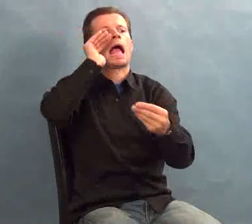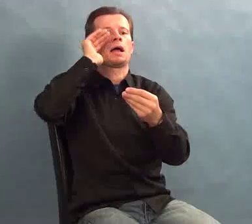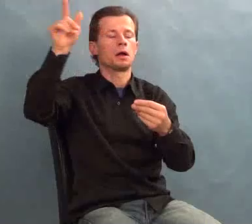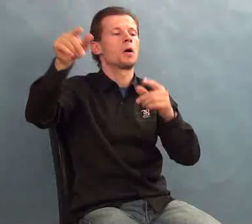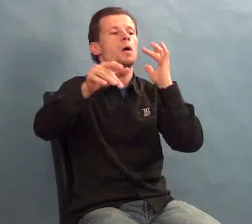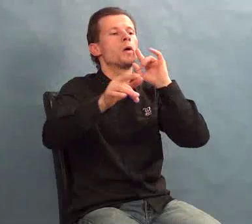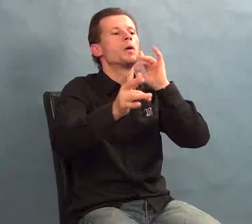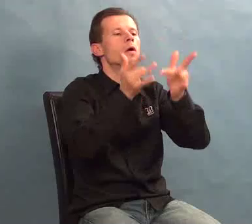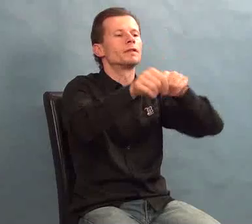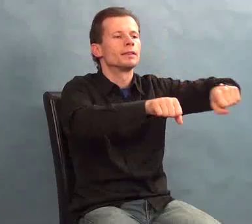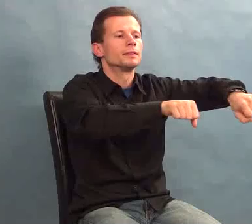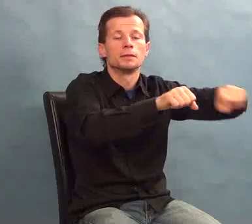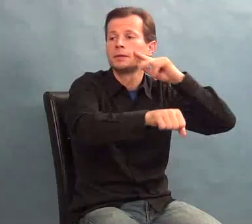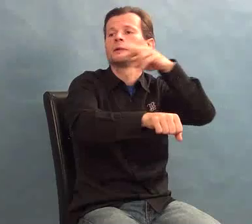Chłopiec prowadzący rower odwraca głowę.